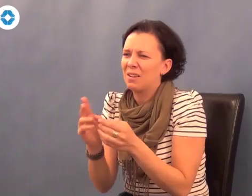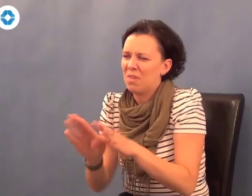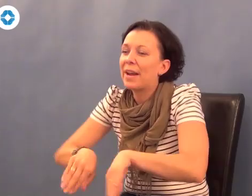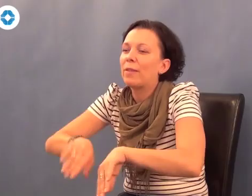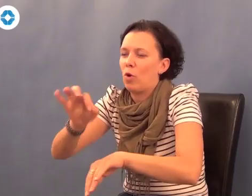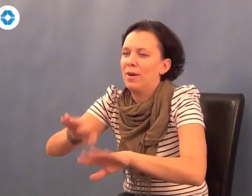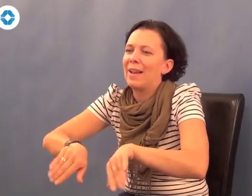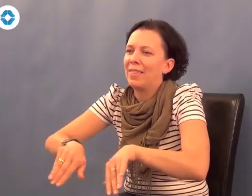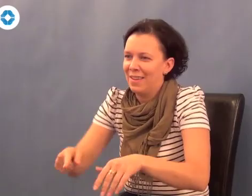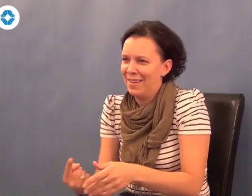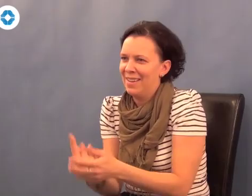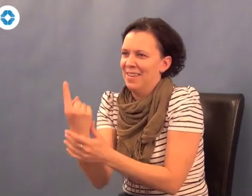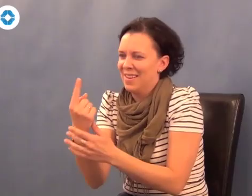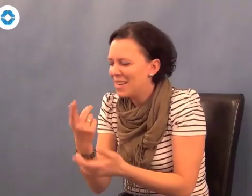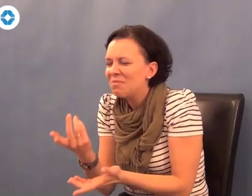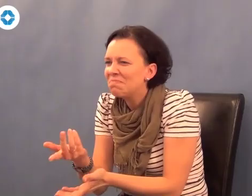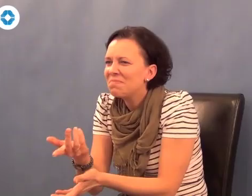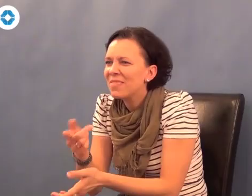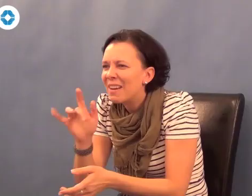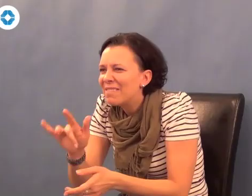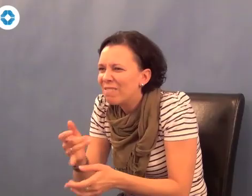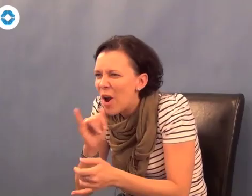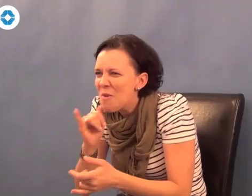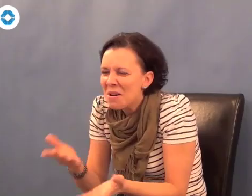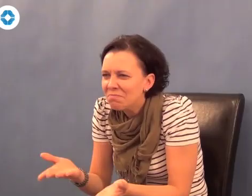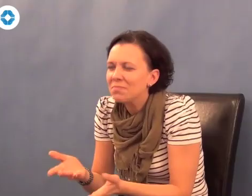Kret, oo, dobrze, kret wystaje z dziury, do której chłopak krzyczy.